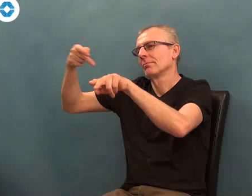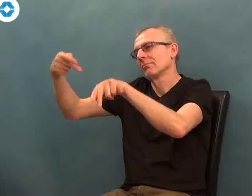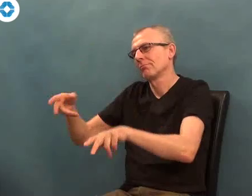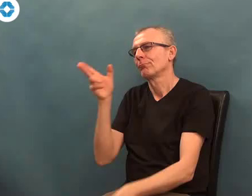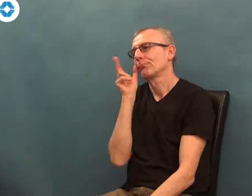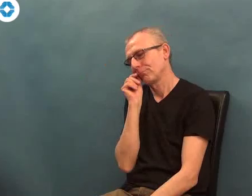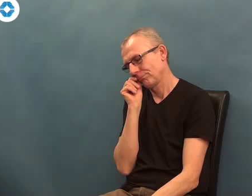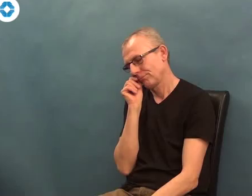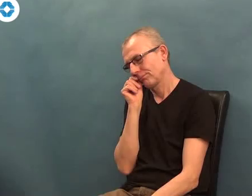Zasnęli.